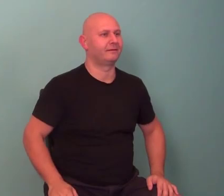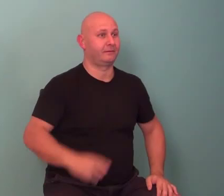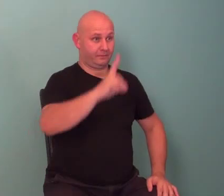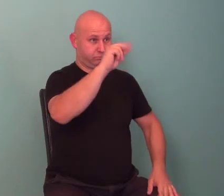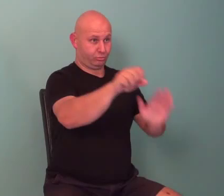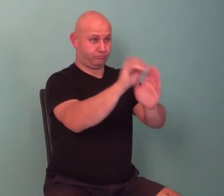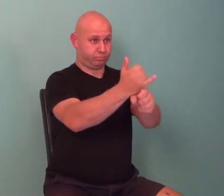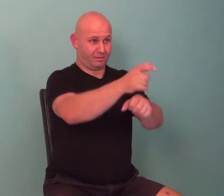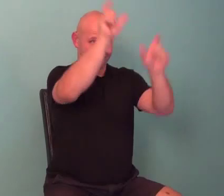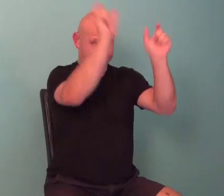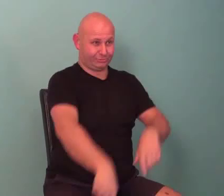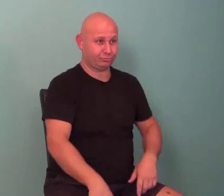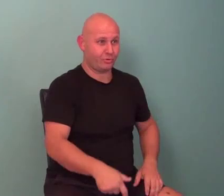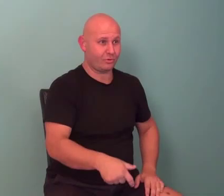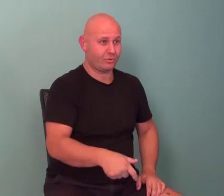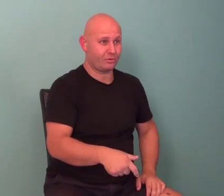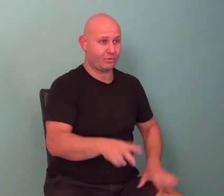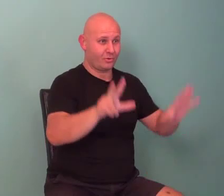Od poniedziałku do piątku, przez cały miesiąc?